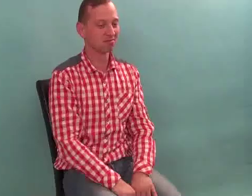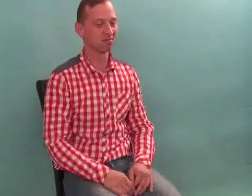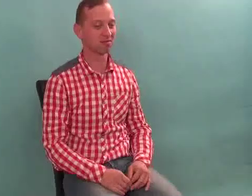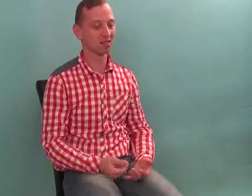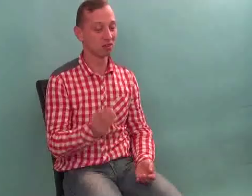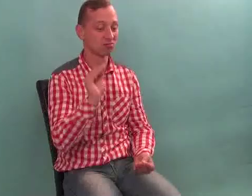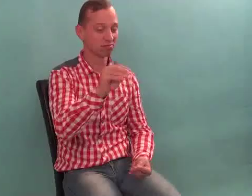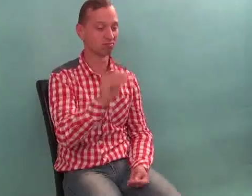Trzeba powiedzieć.